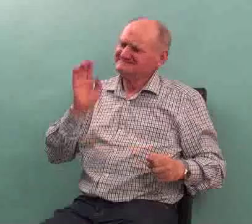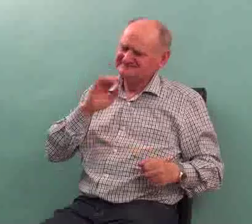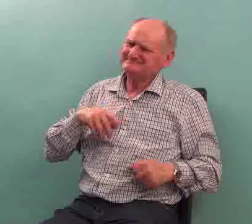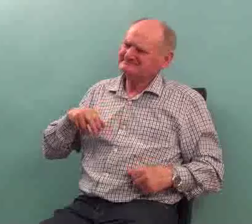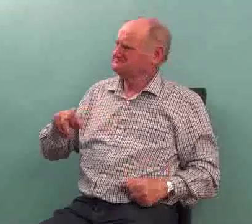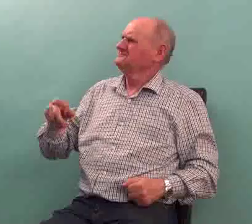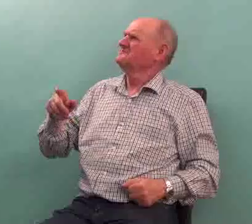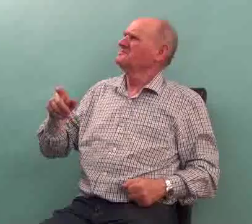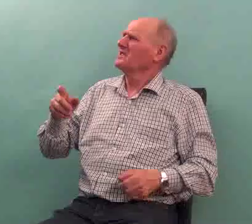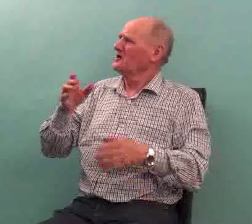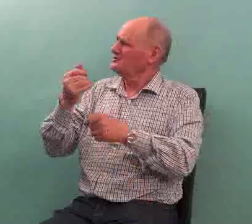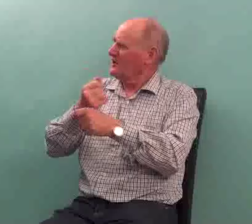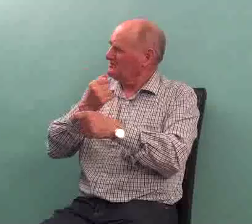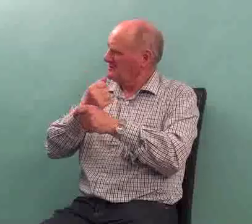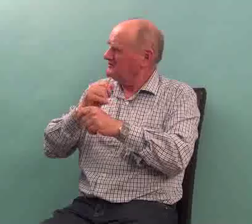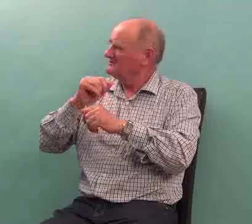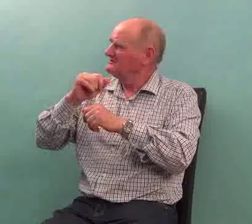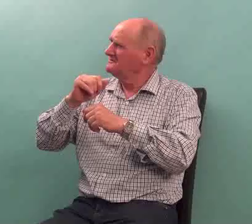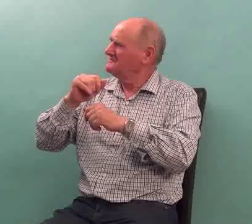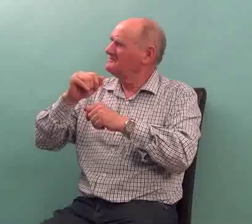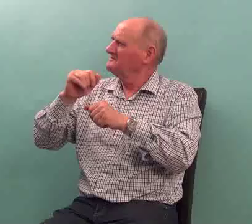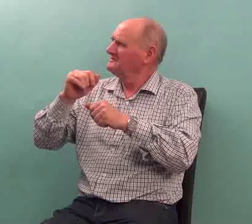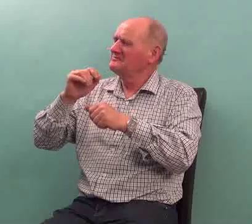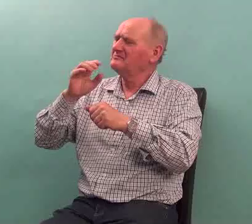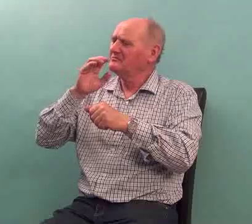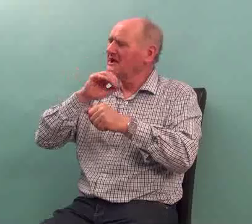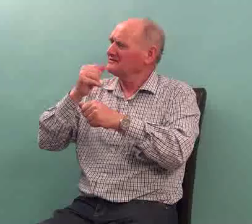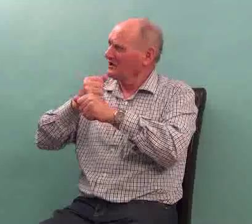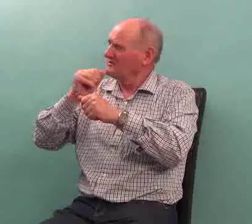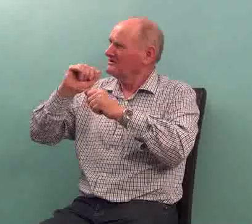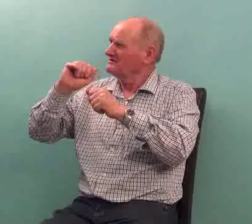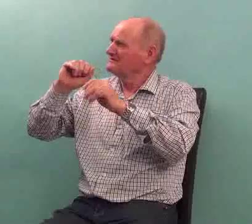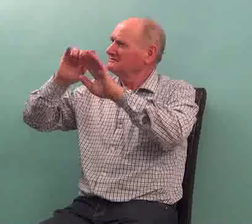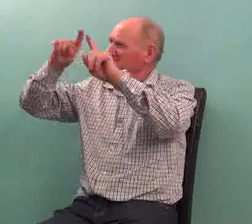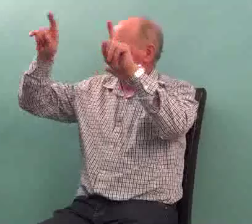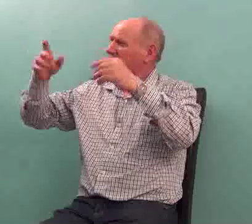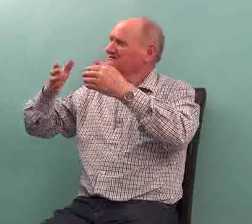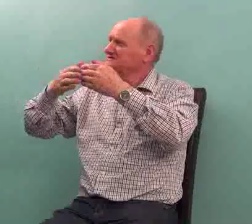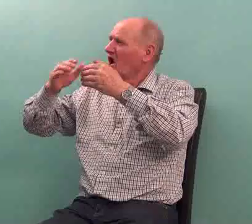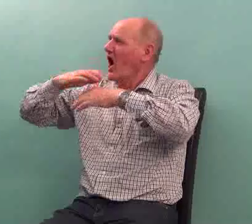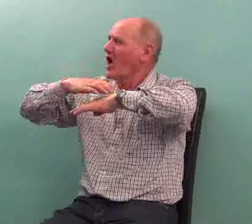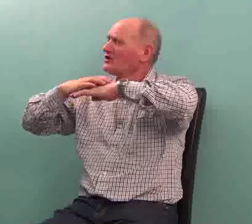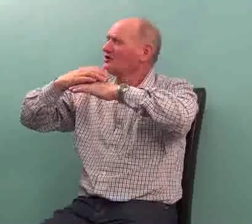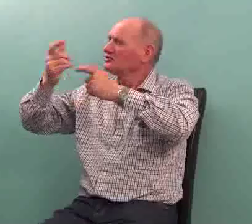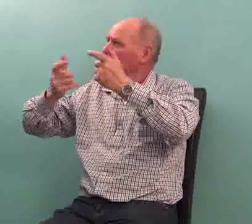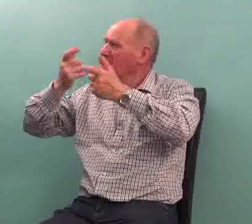Nagle zauważa pana, który naprawia szybę w oknie.